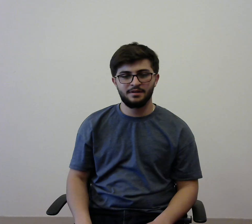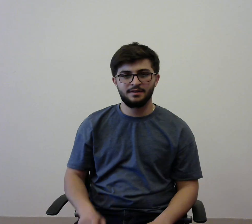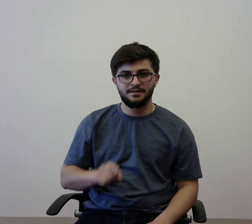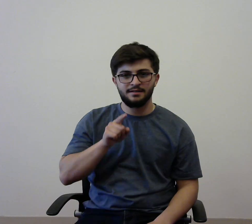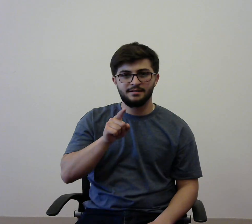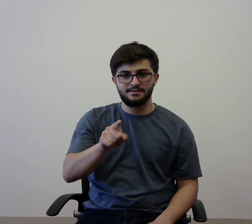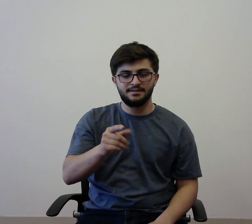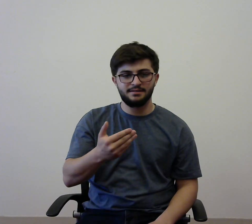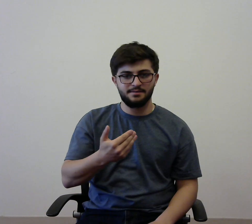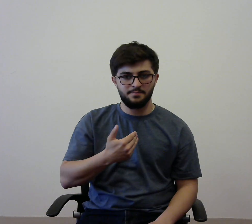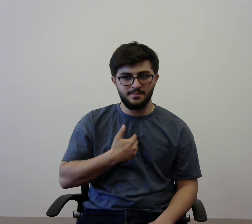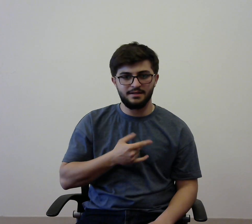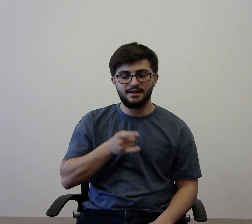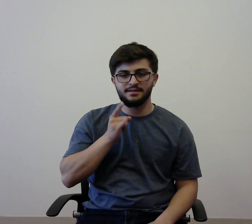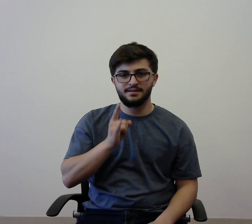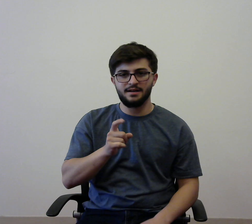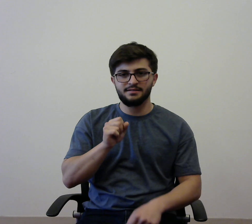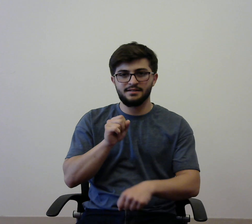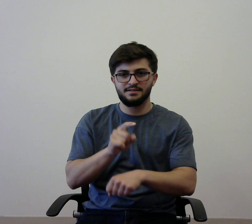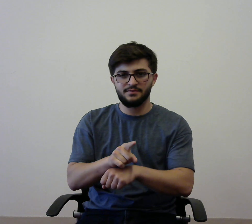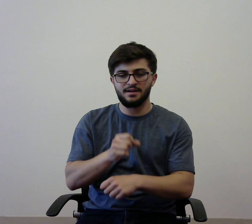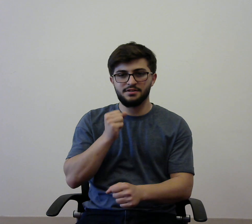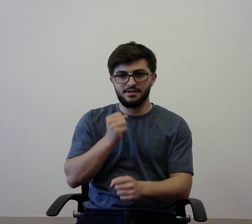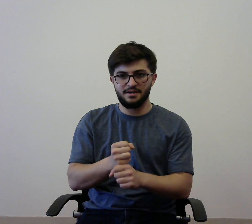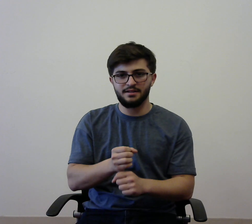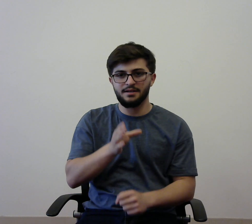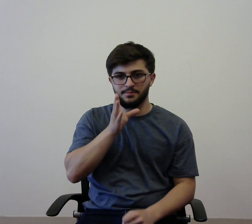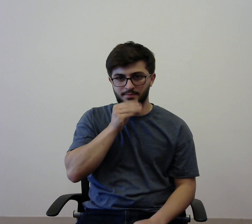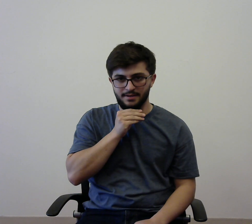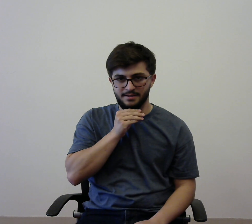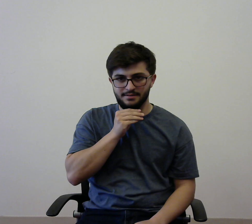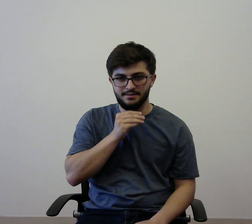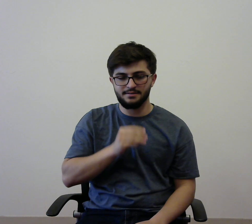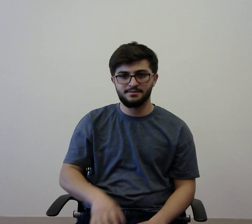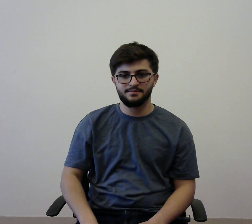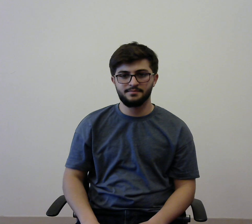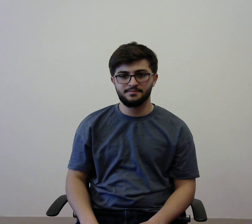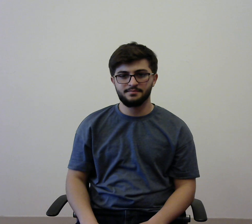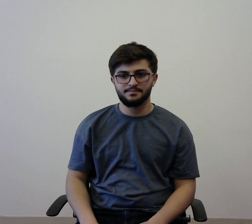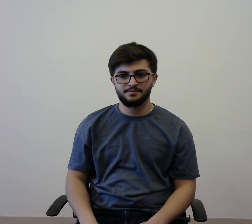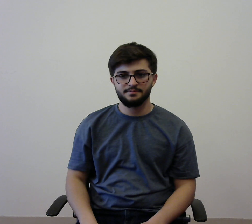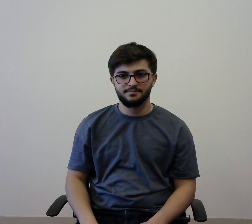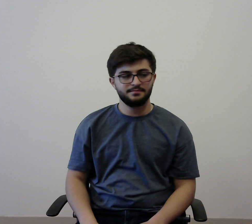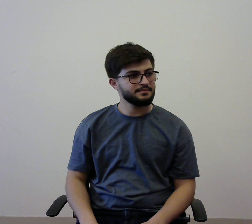Siz mənə taksi sifariş edə bilərsinizmi?